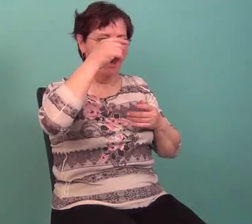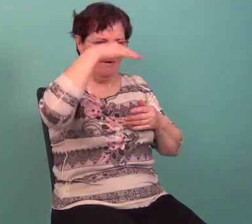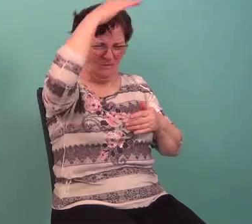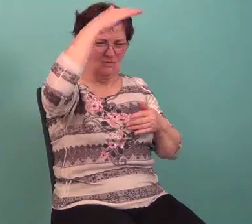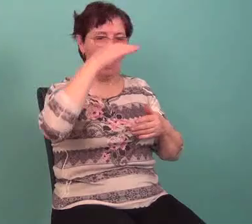On jest duży.